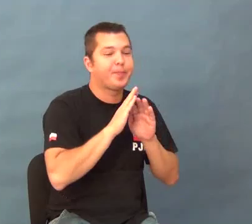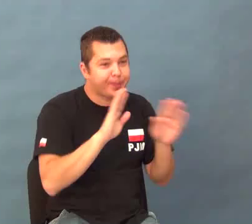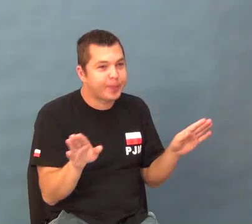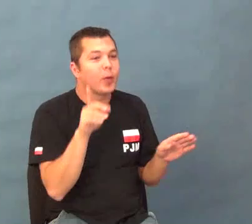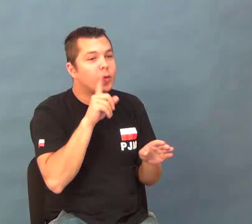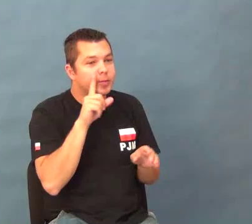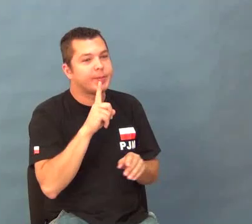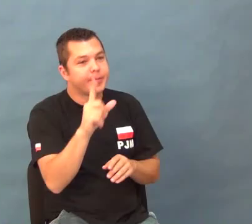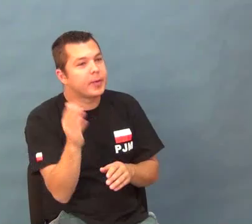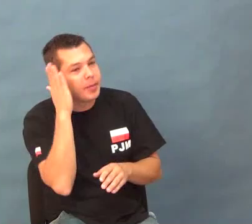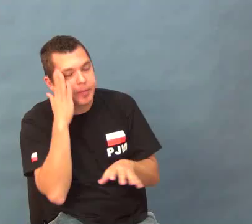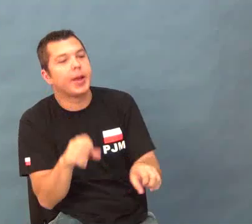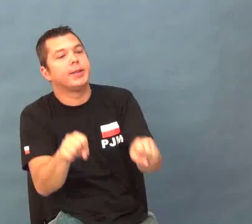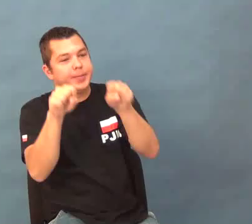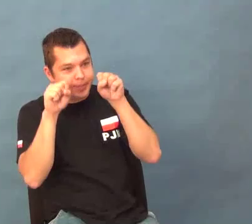Chłopiec idzie spać, przykrywa się kołdrą.